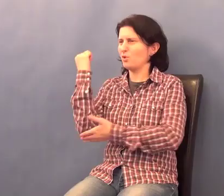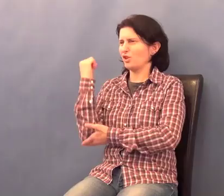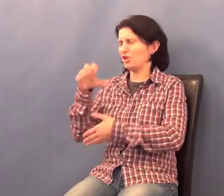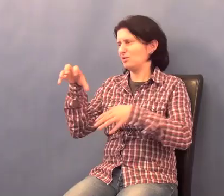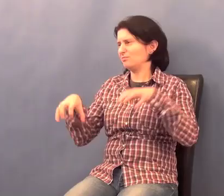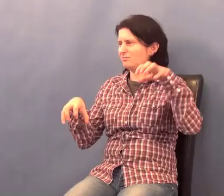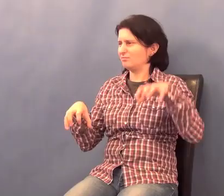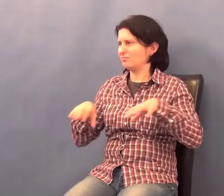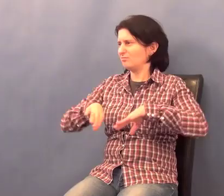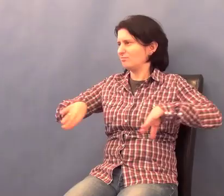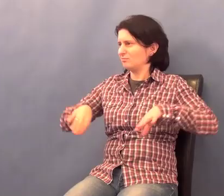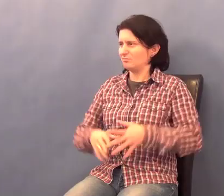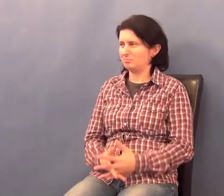I to i to jest osobno.